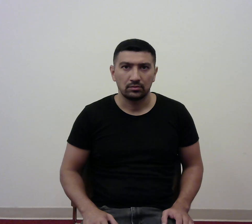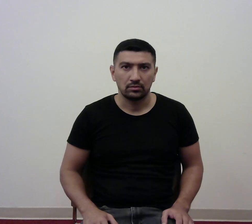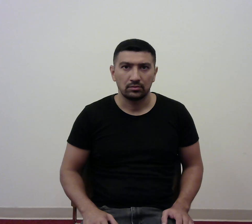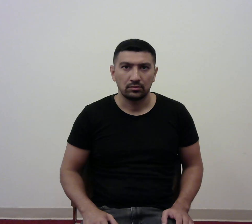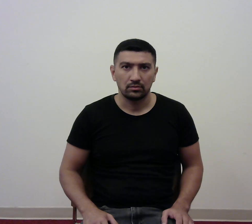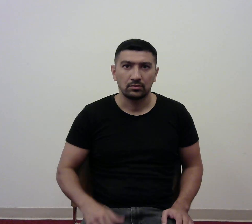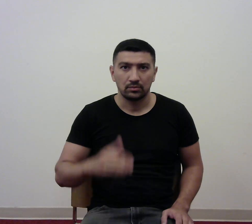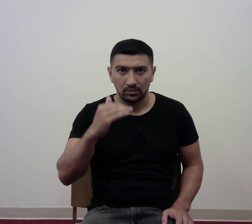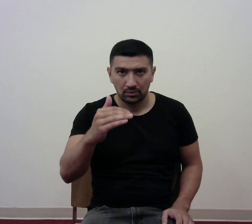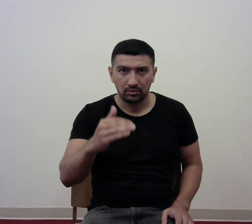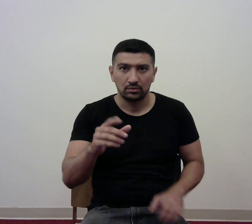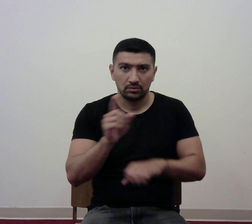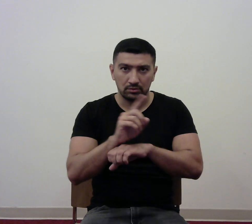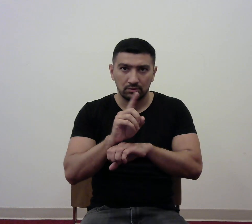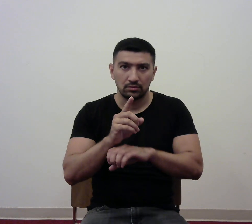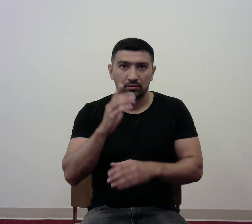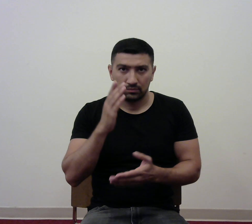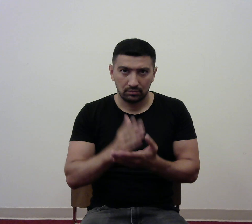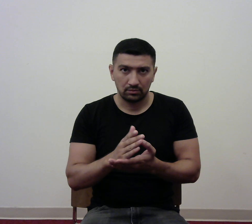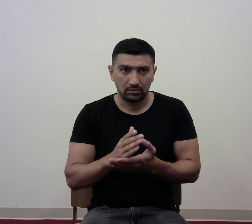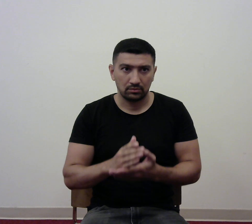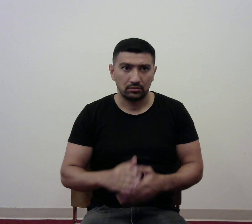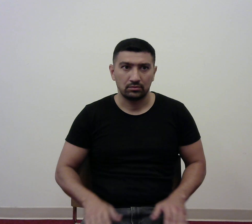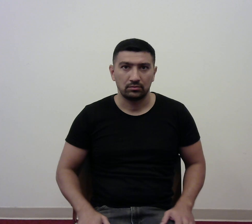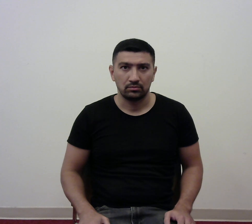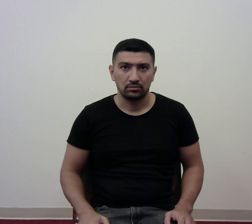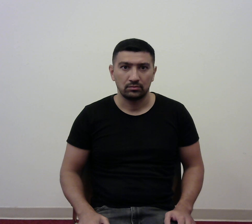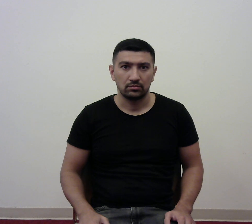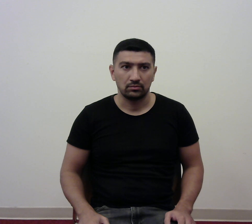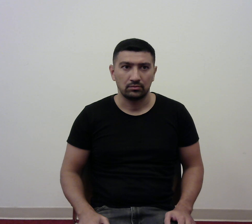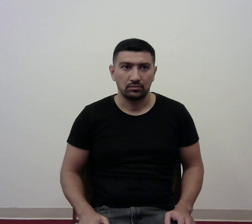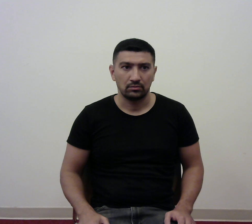Sizdə qələm varmı?